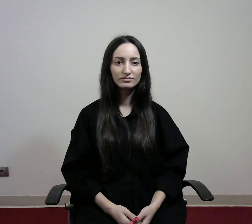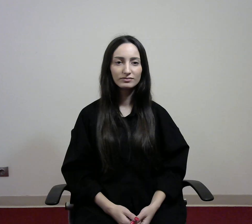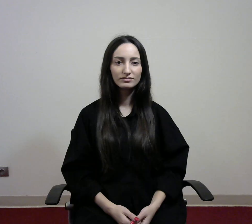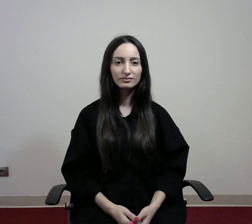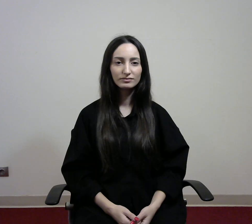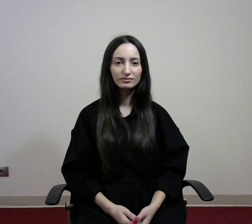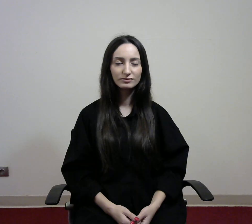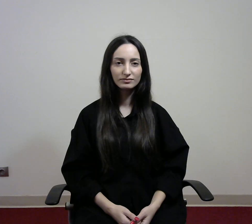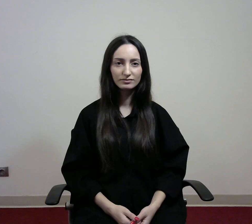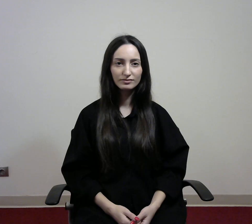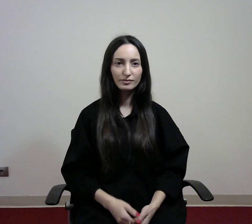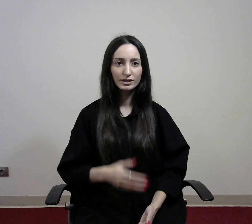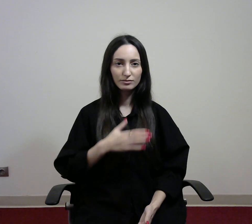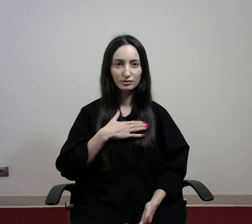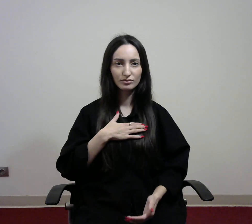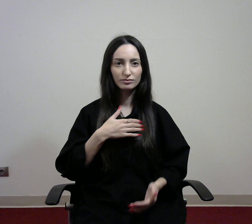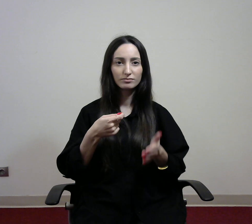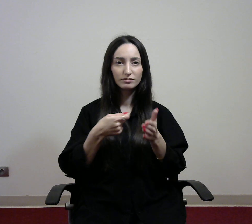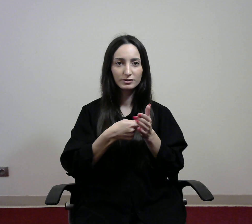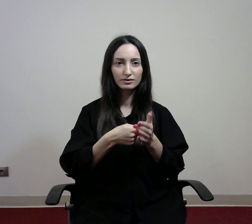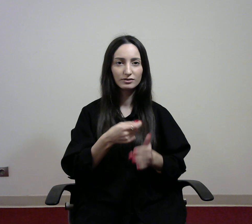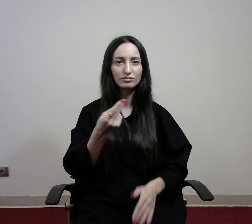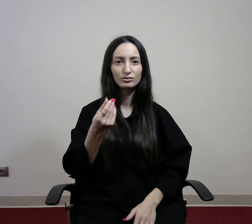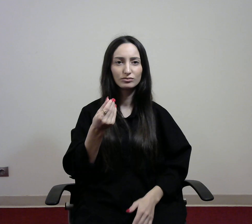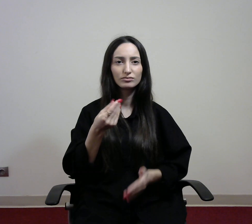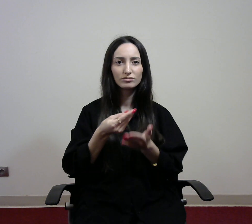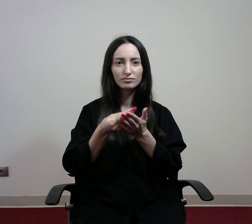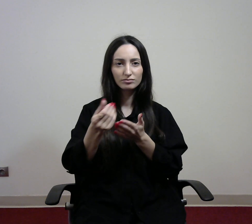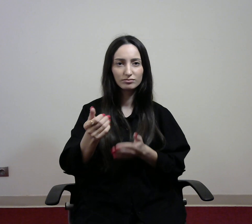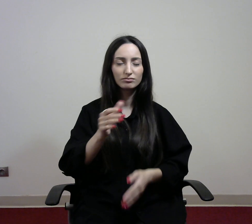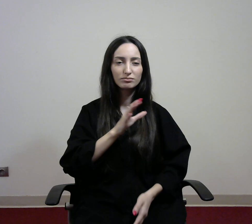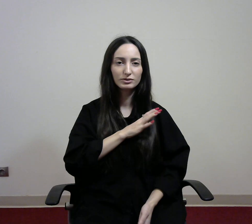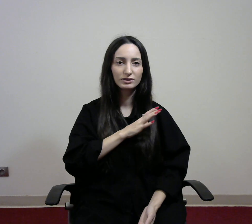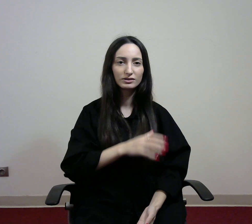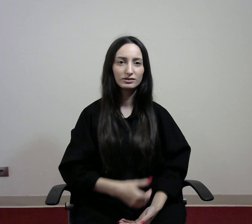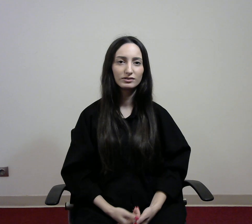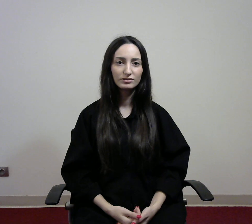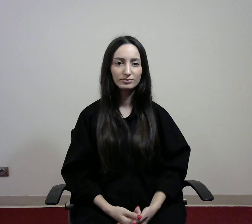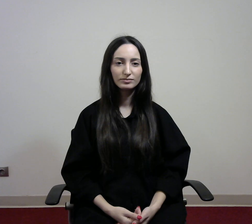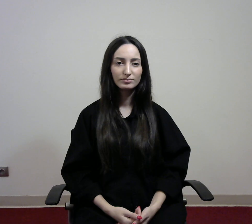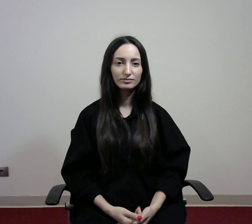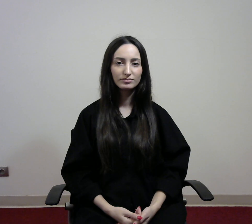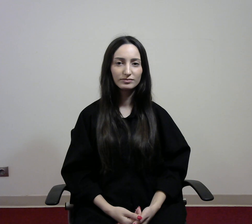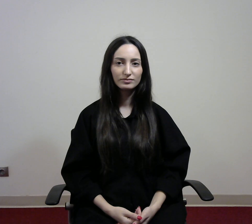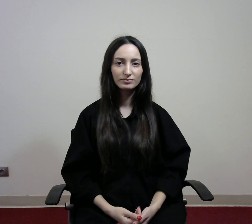Mən biletlərin pulunu ödəmişəm